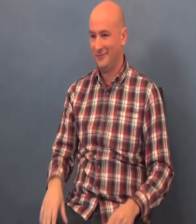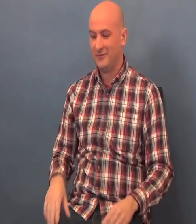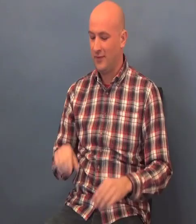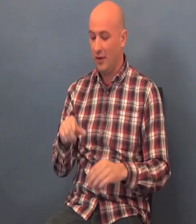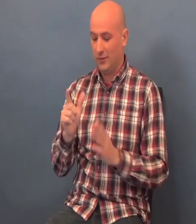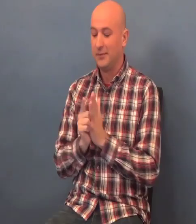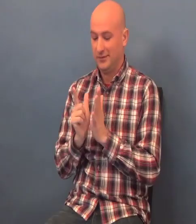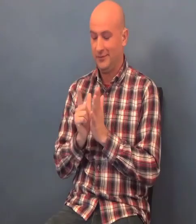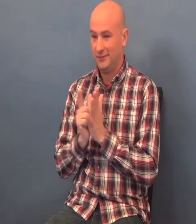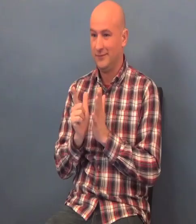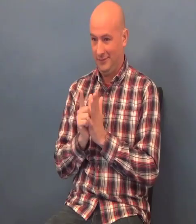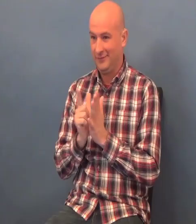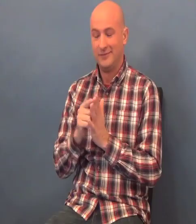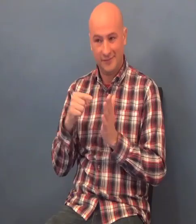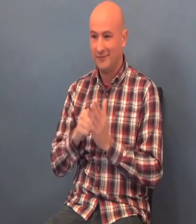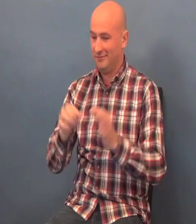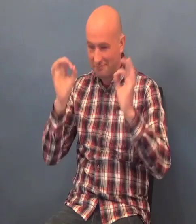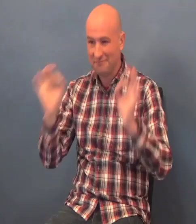Siedemnastego pasuje.